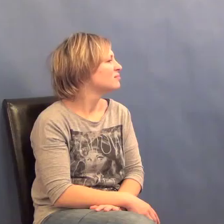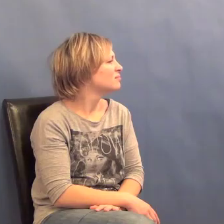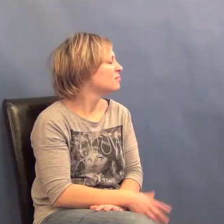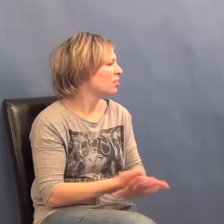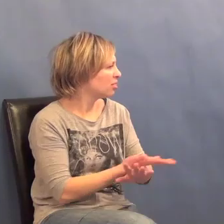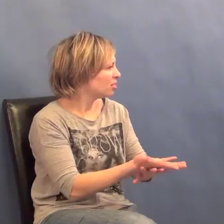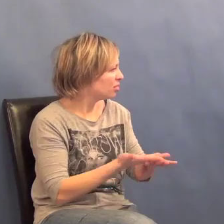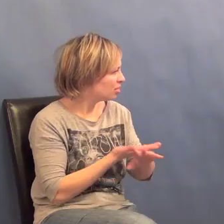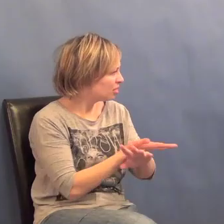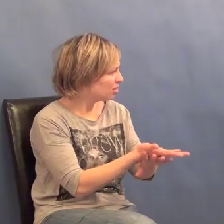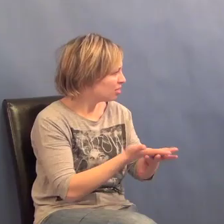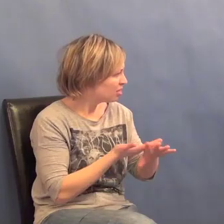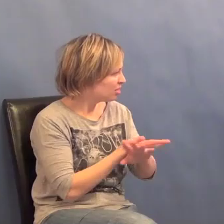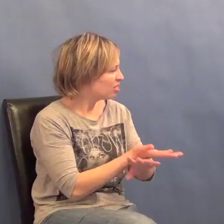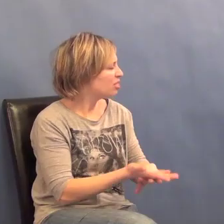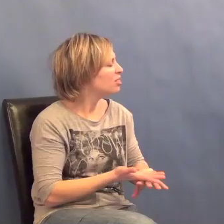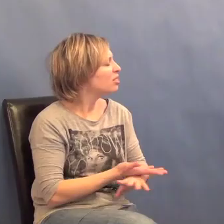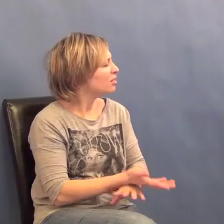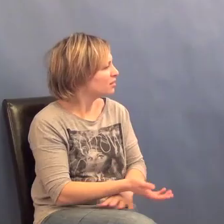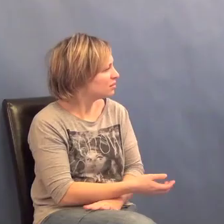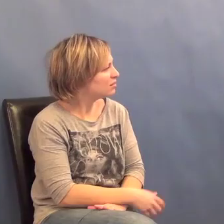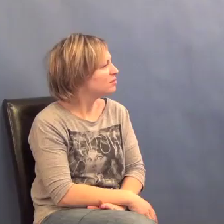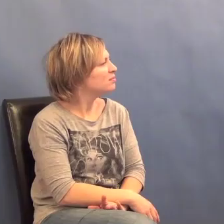Oszukuje.